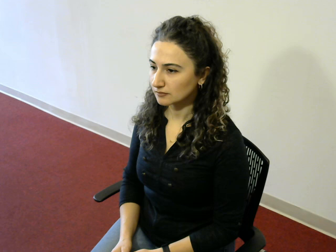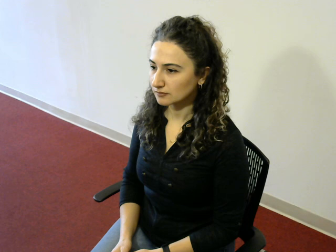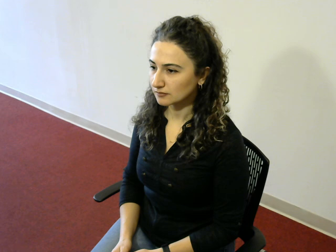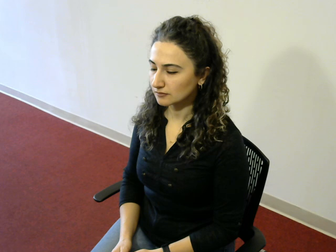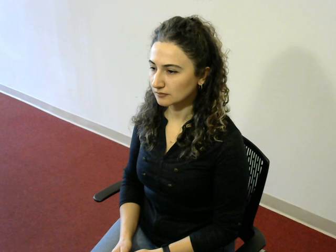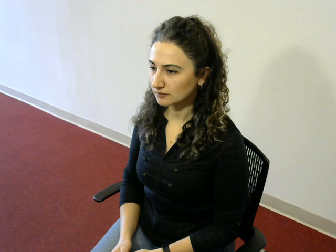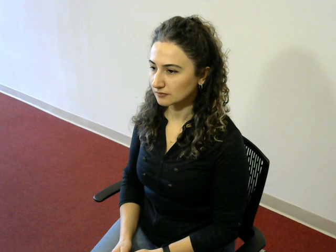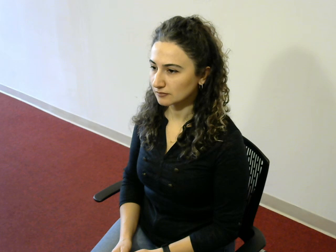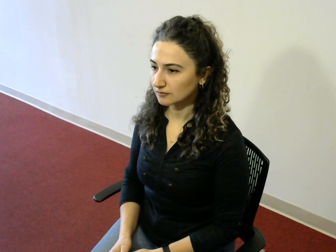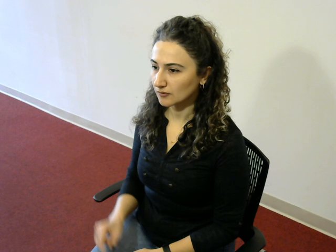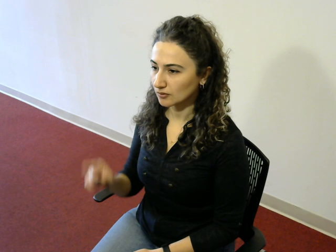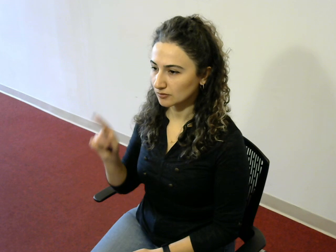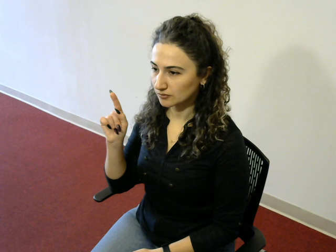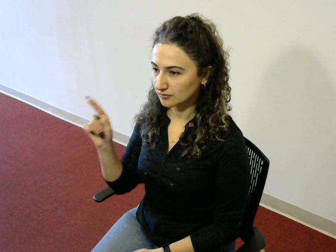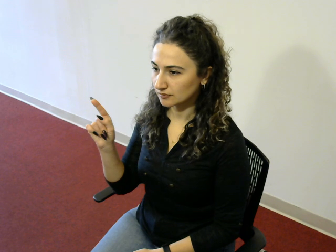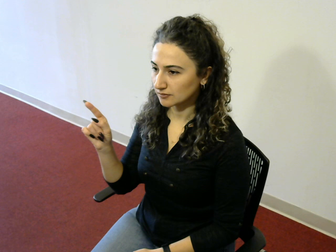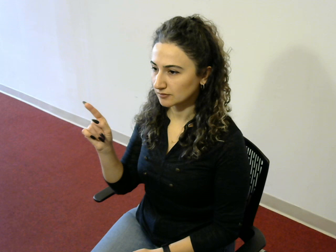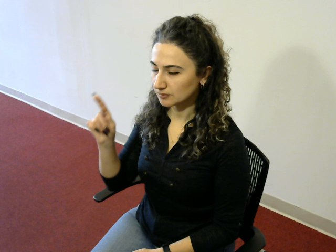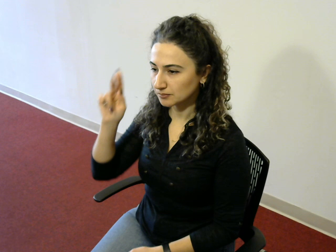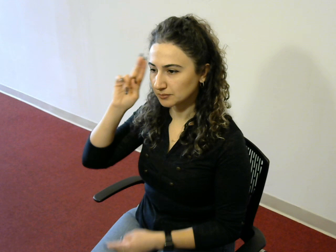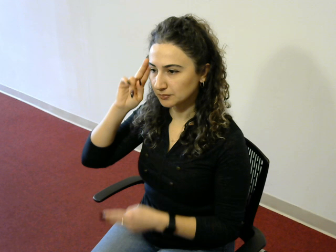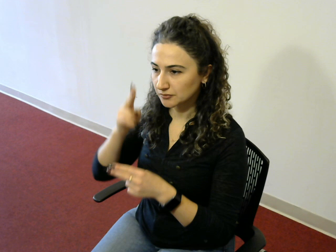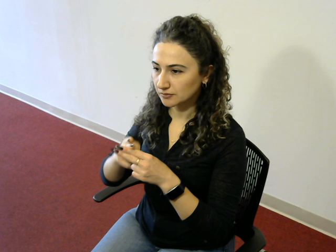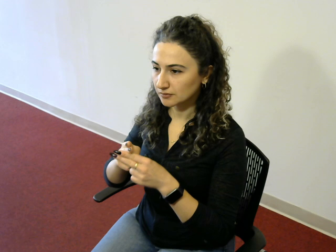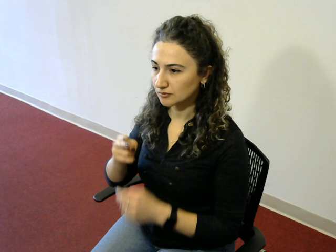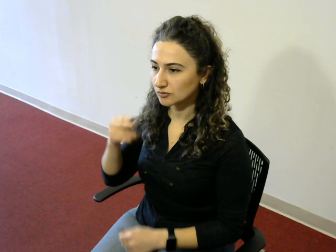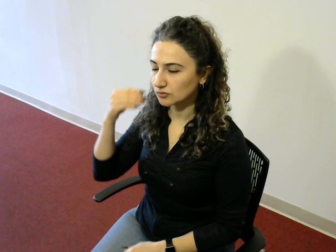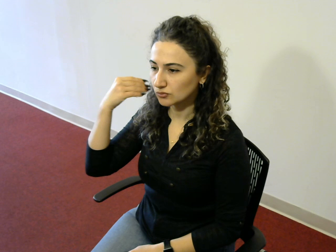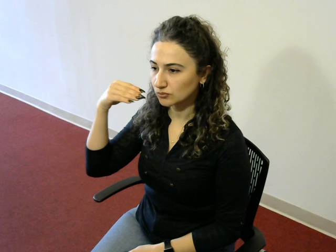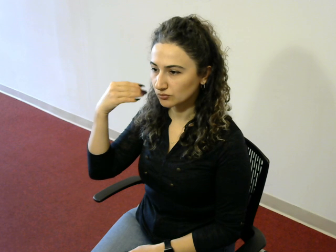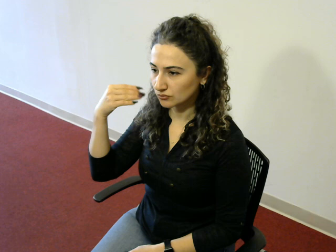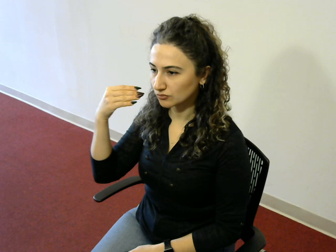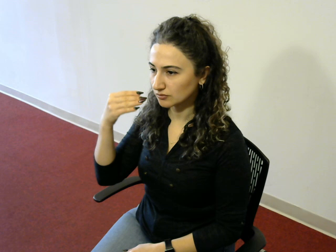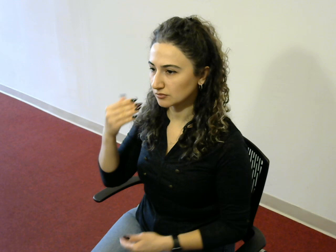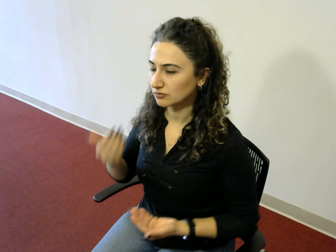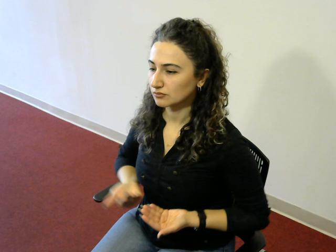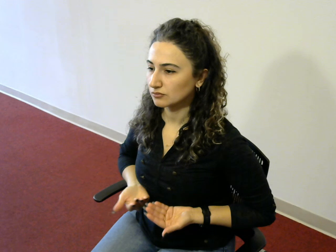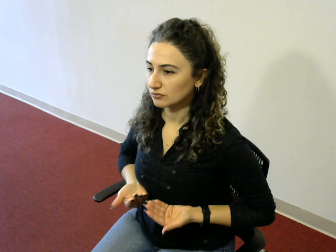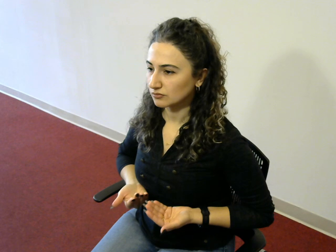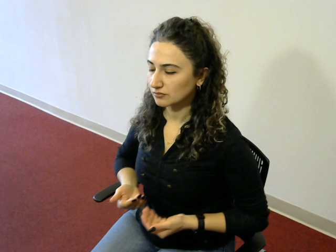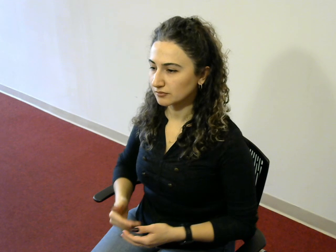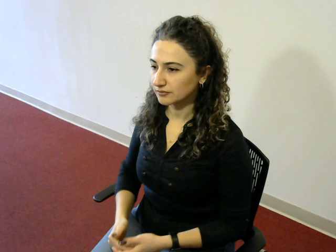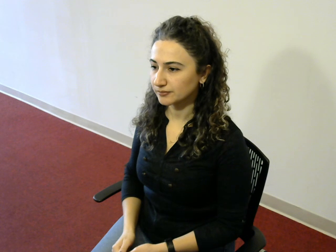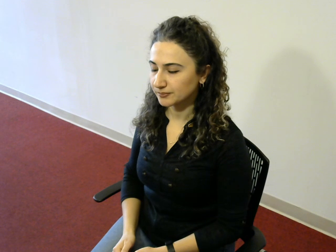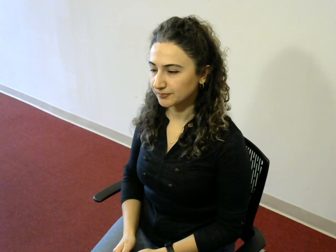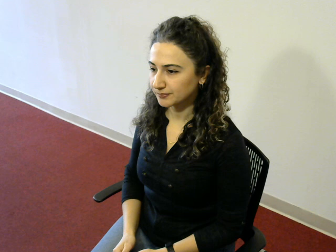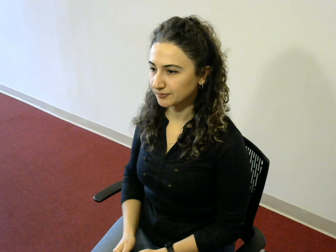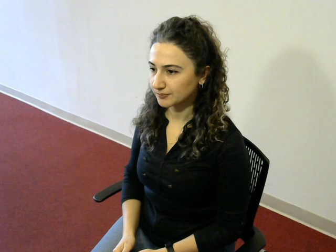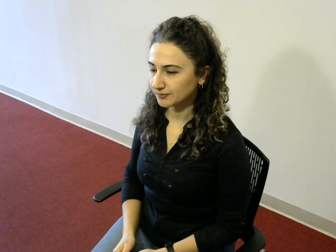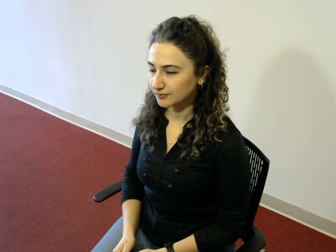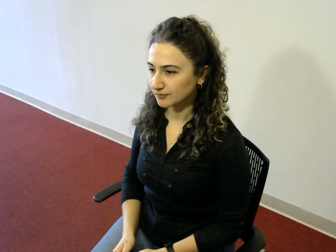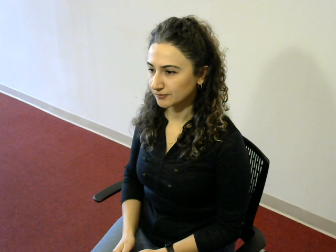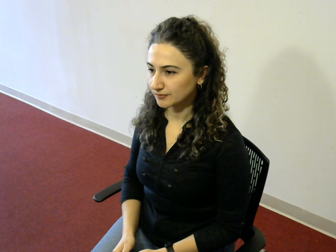Onun qardaşı Türkiyədə yaşayır